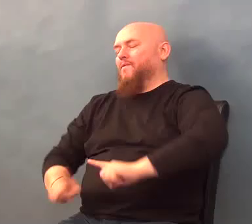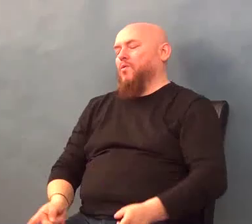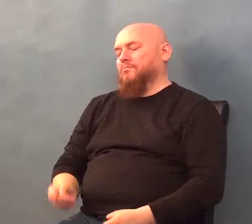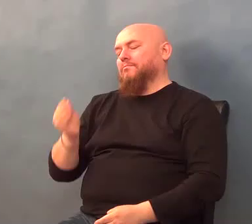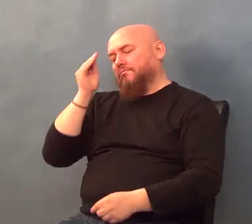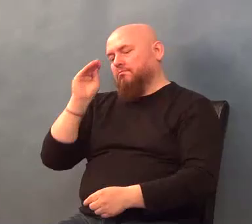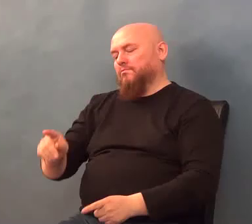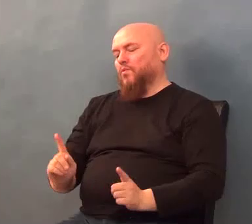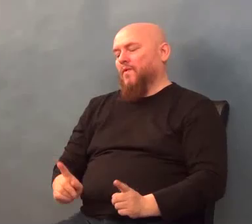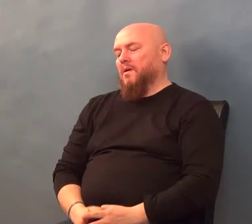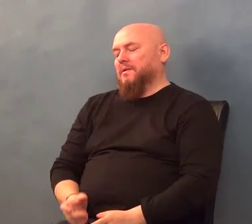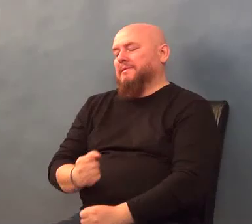Znak uprzedza i ostrzega.